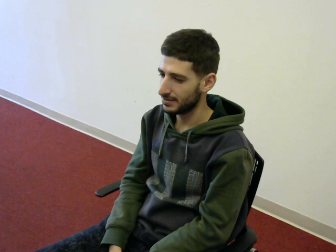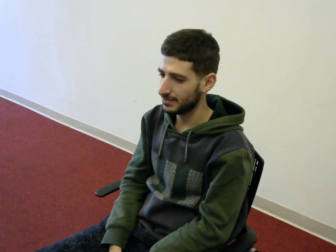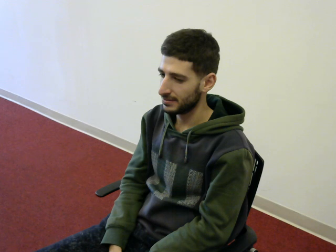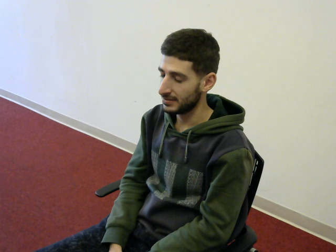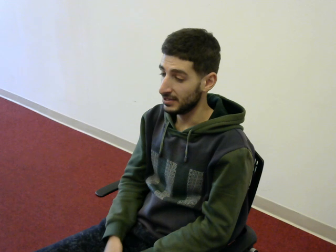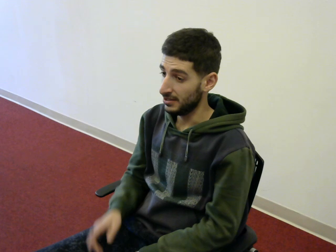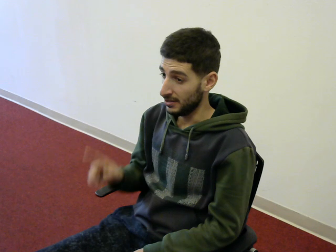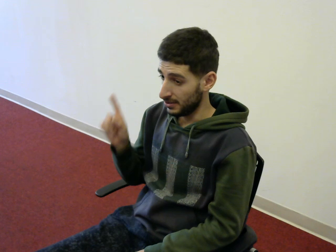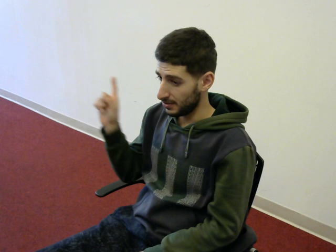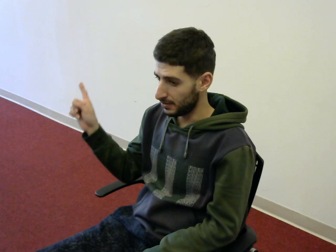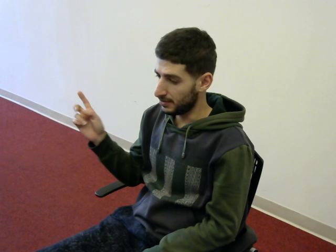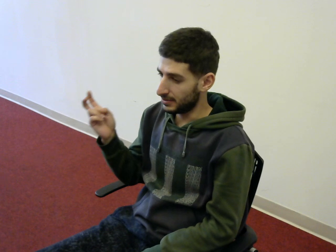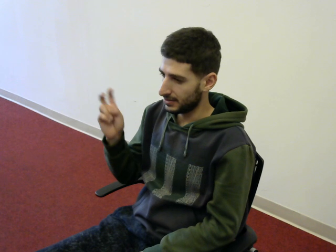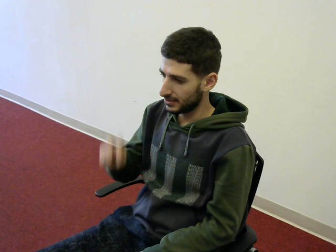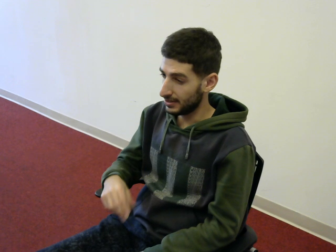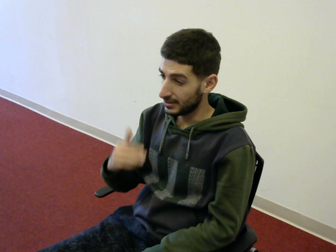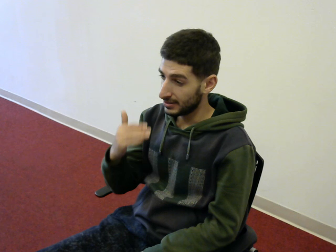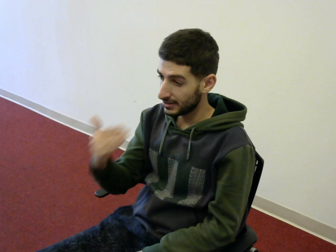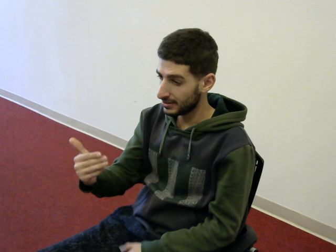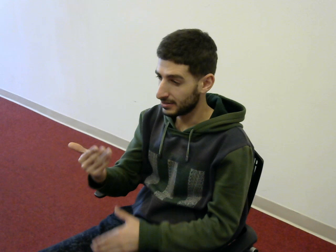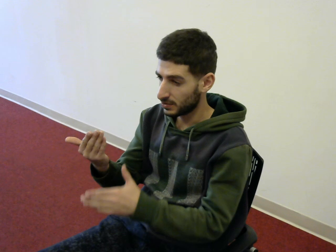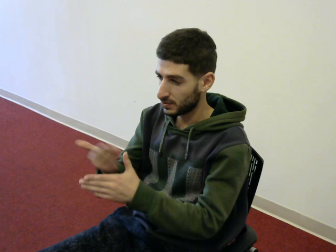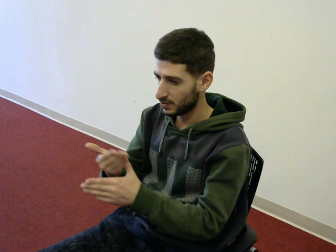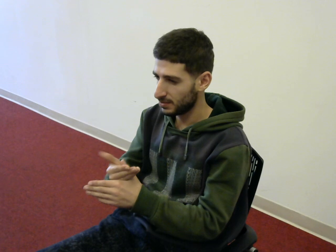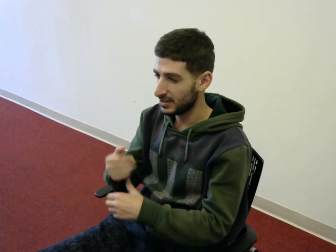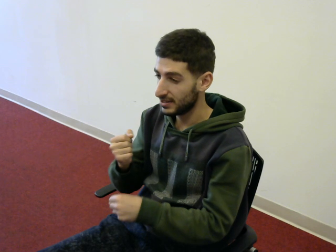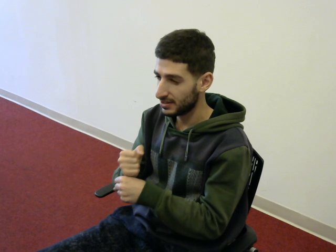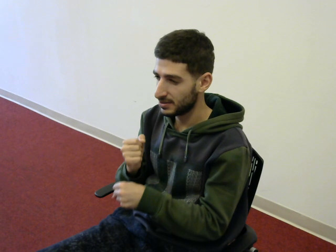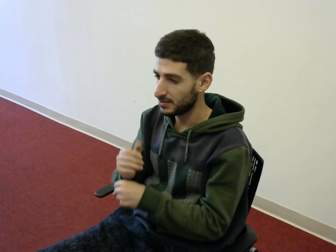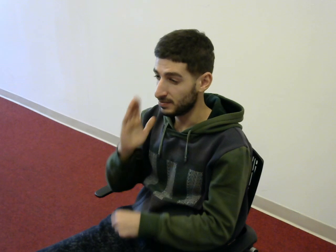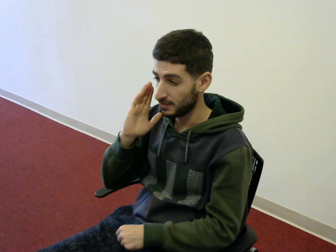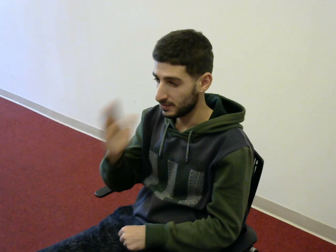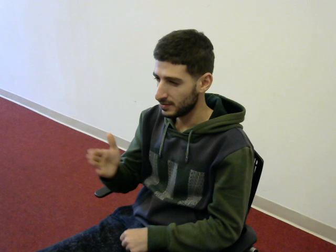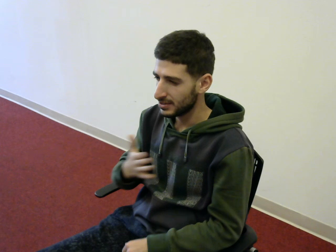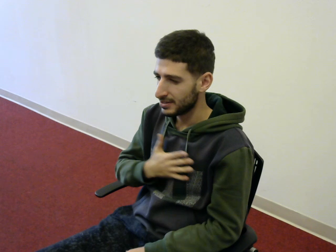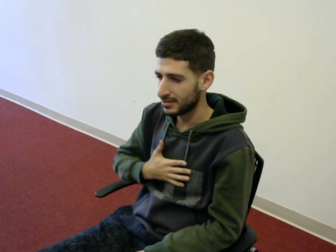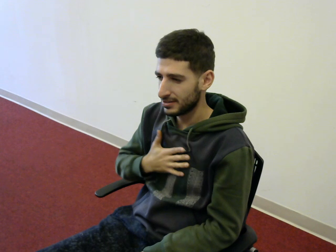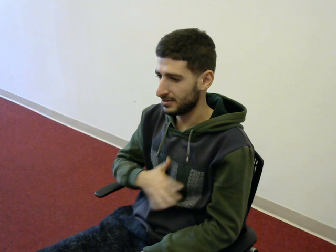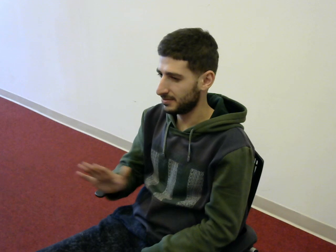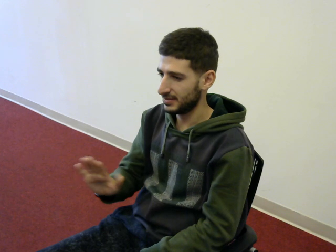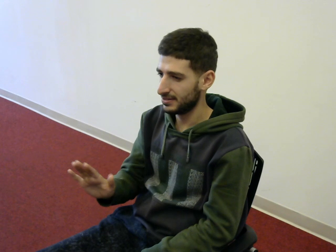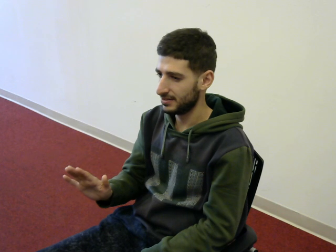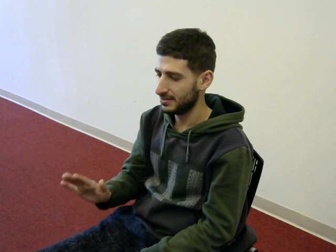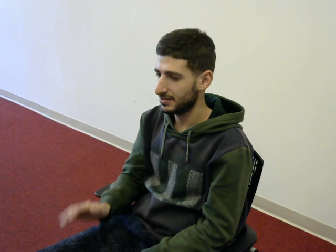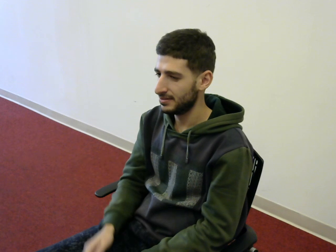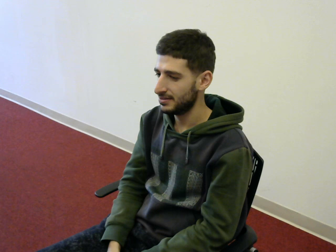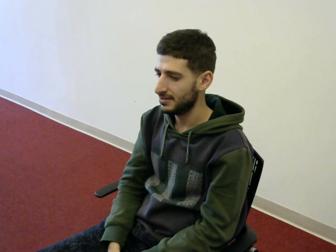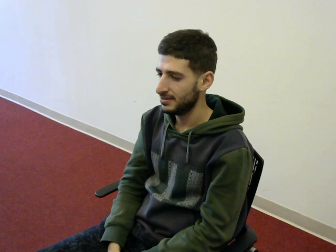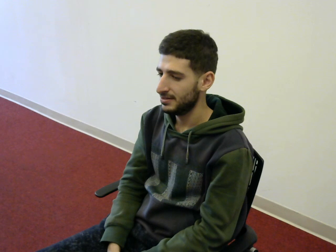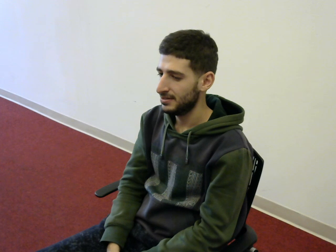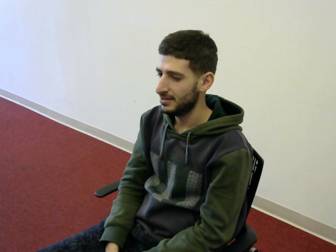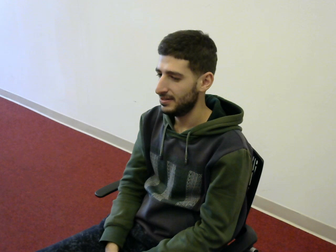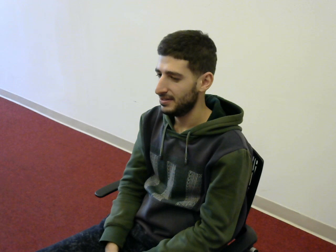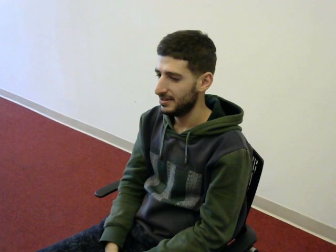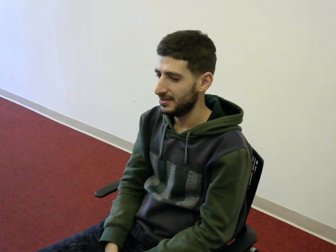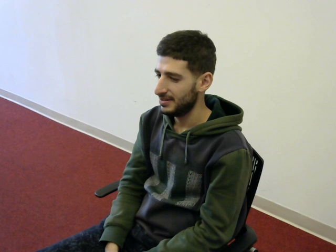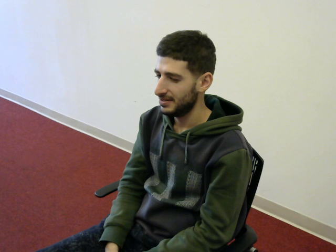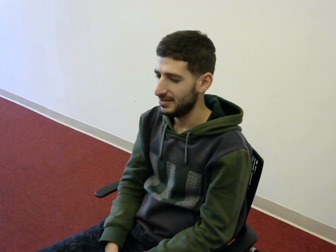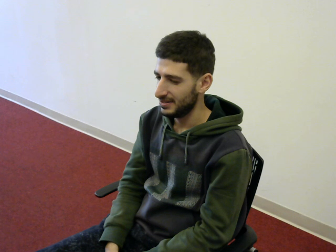O gəlib sizə kömək edəcək, narahat olmayın